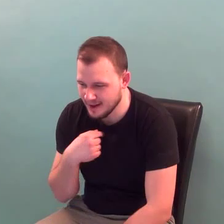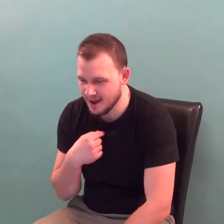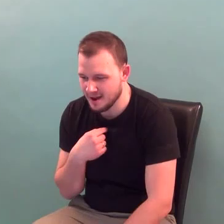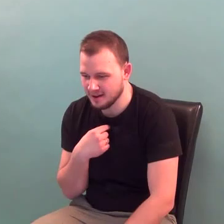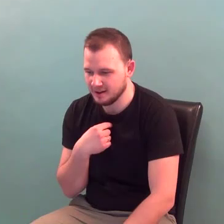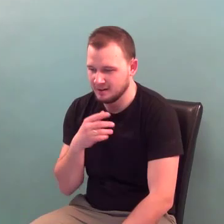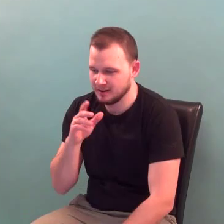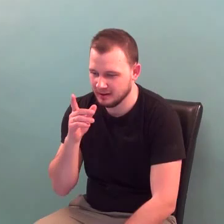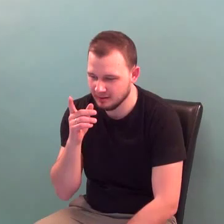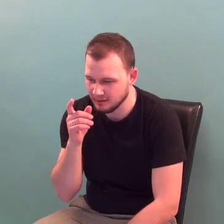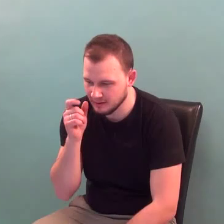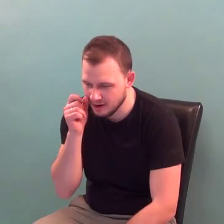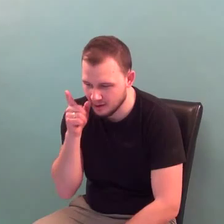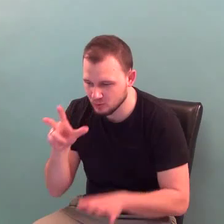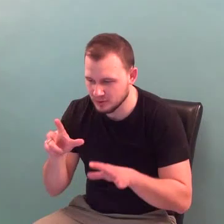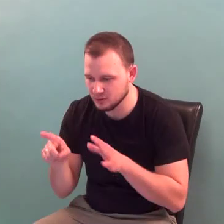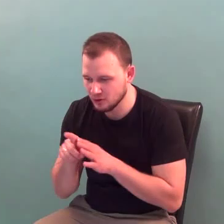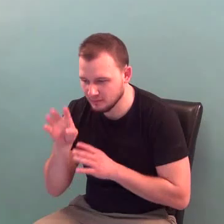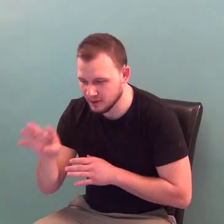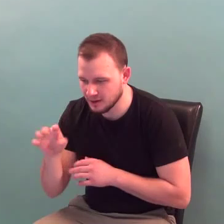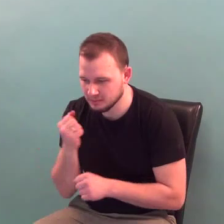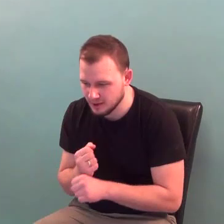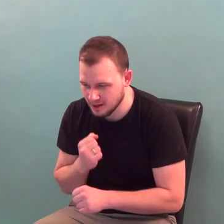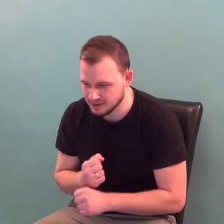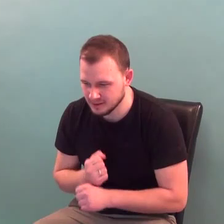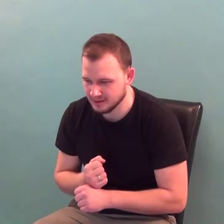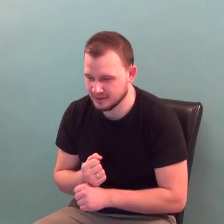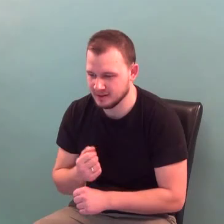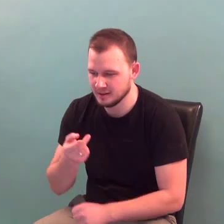Ja pracuję od ósmej rano do czwartej.